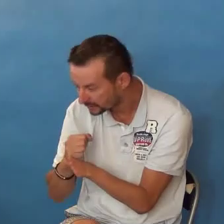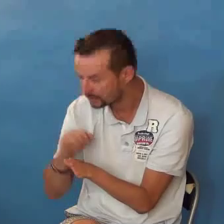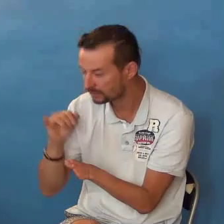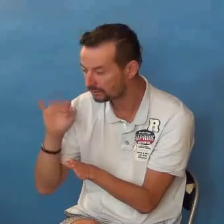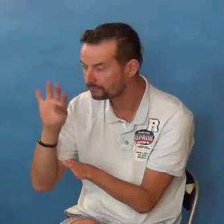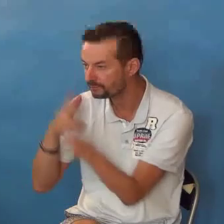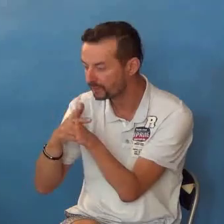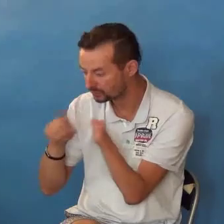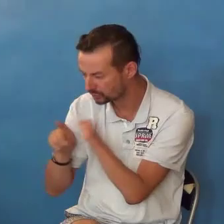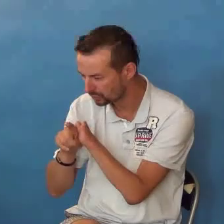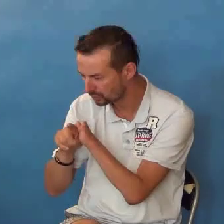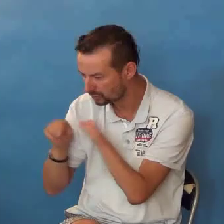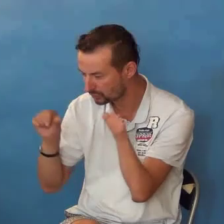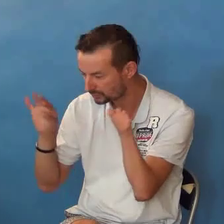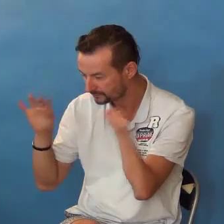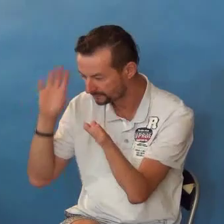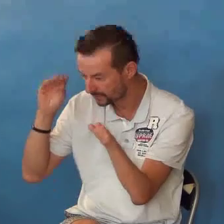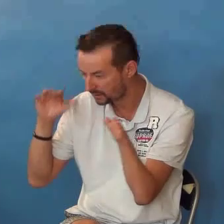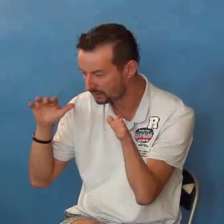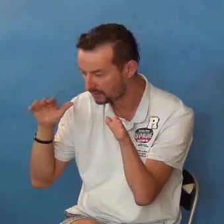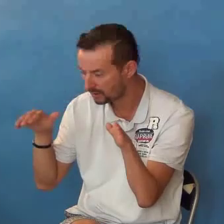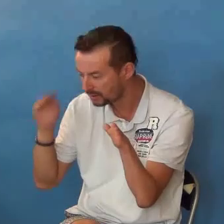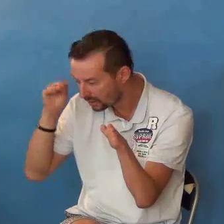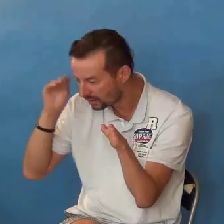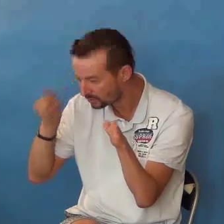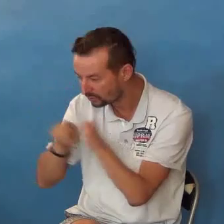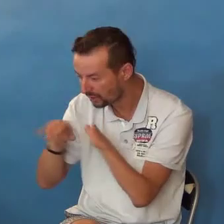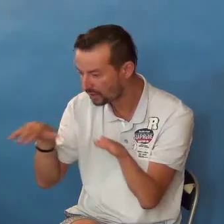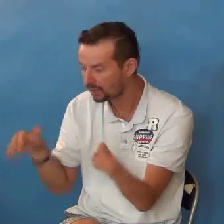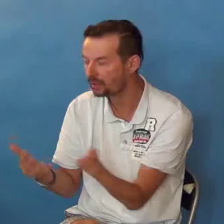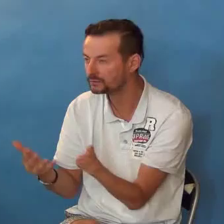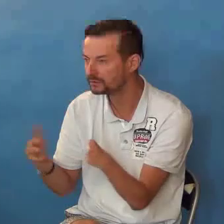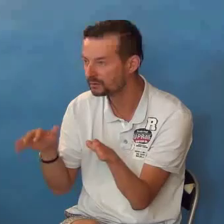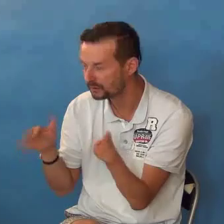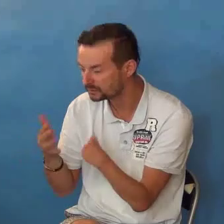Od czwartej trzydzieści do dziewiątej wieczorem uczę się do egzaminu.